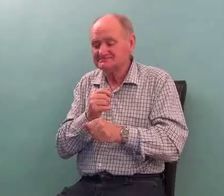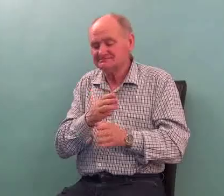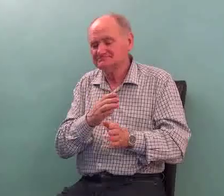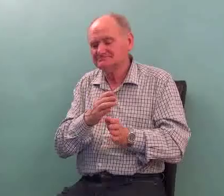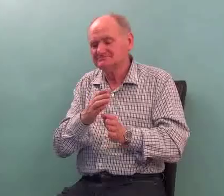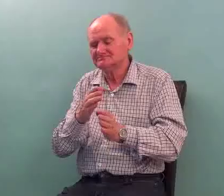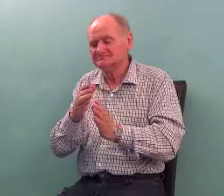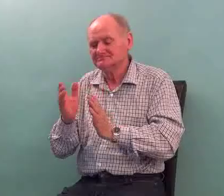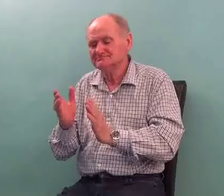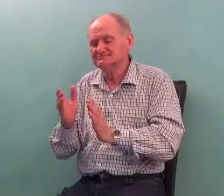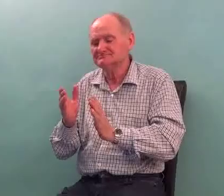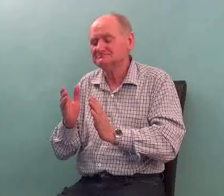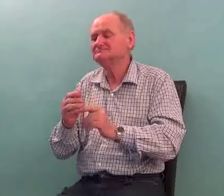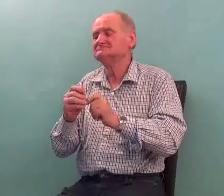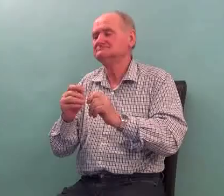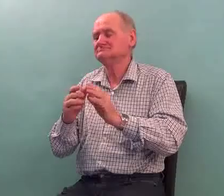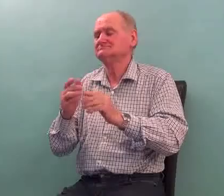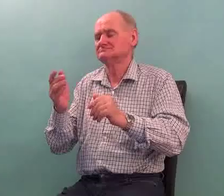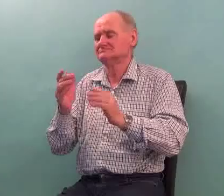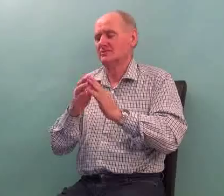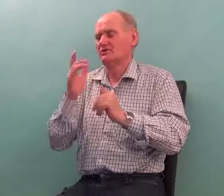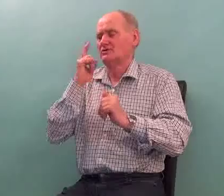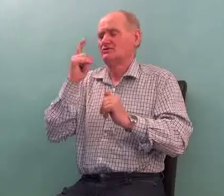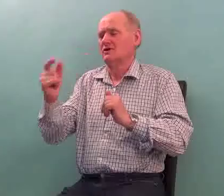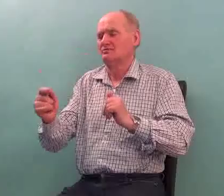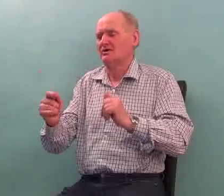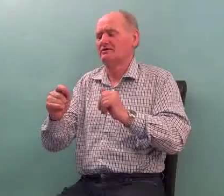Tak pracuję i pod koniec idę do domu.